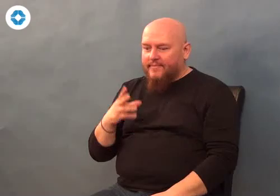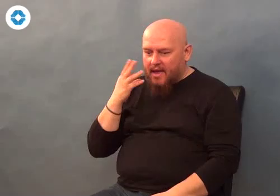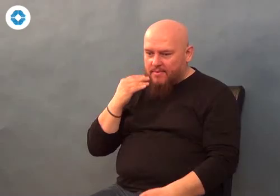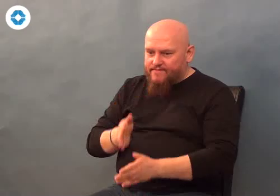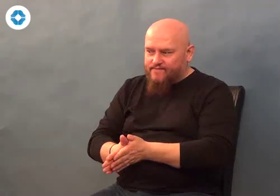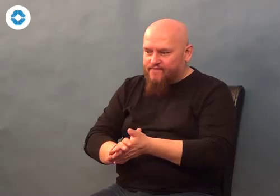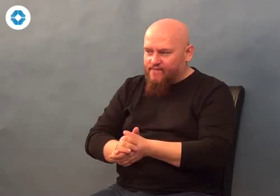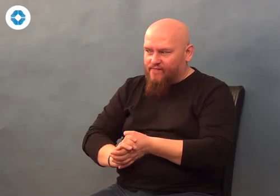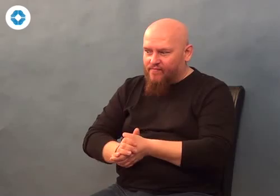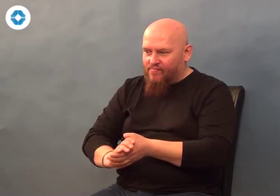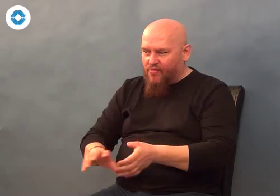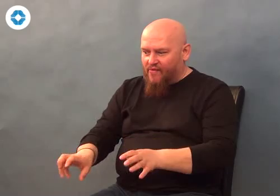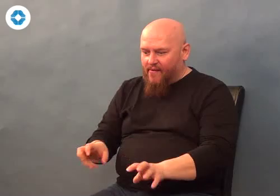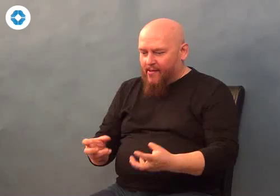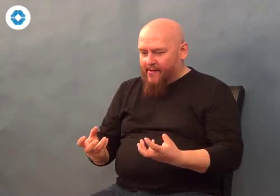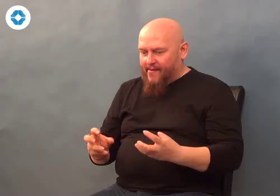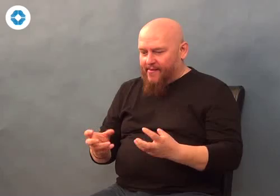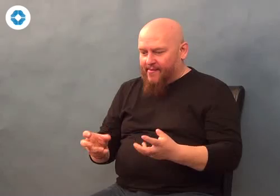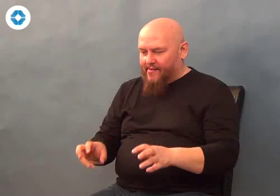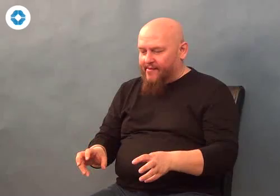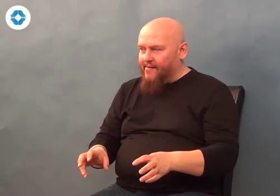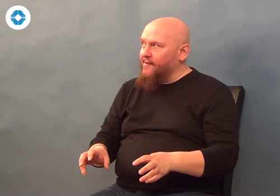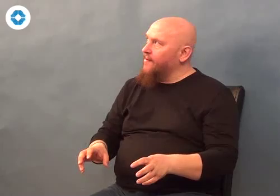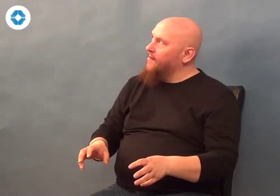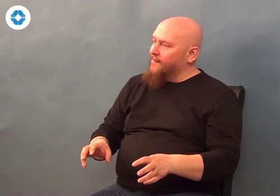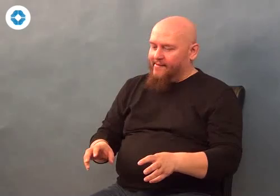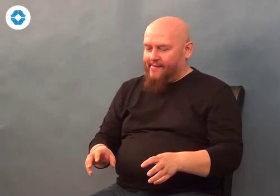Zaciera ręce, bierze owoce w dłonie i ogląda je. Patrzy na górę, na drzewo.